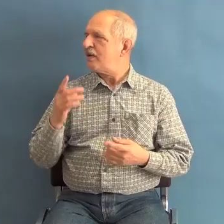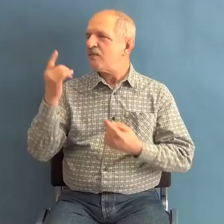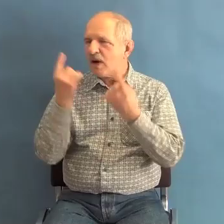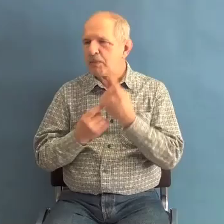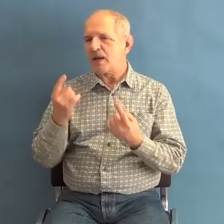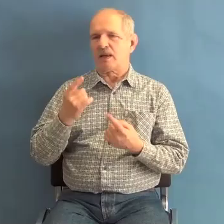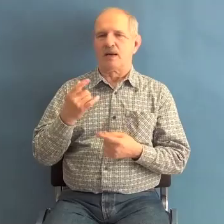W fabryce.